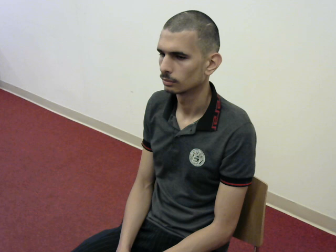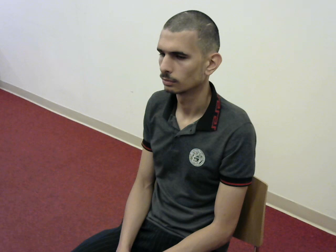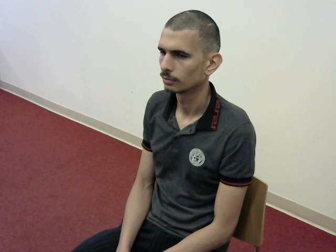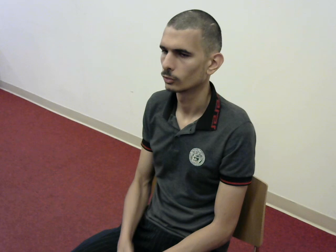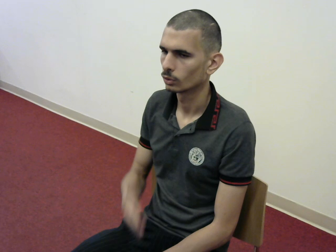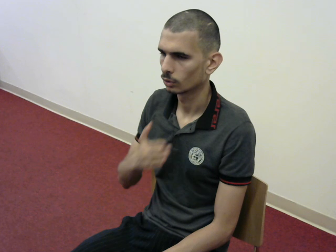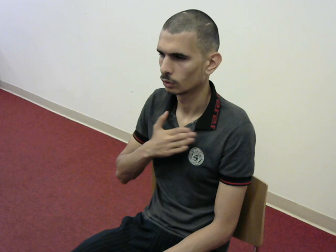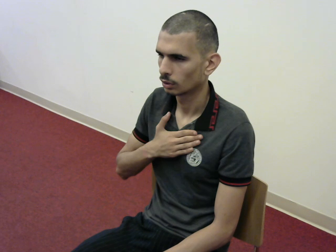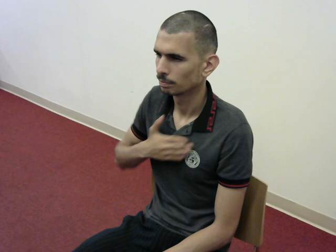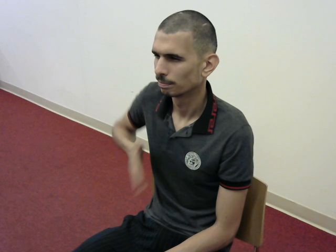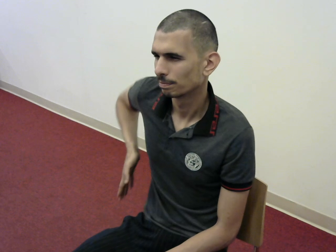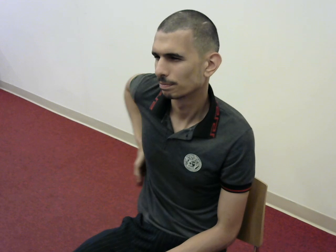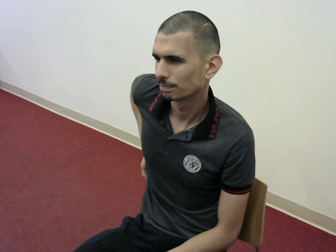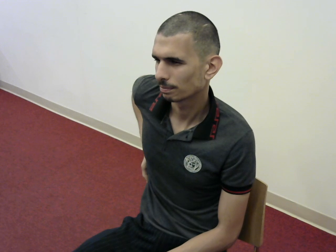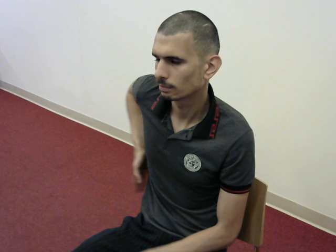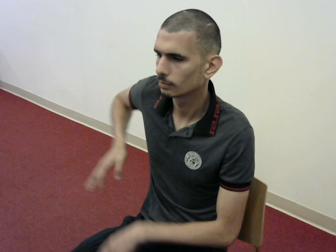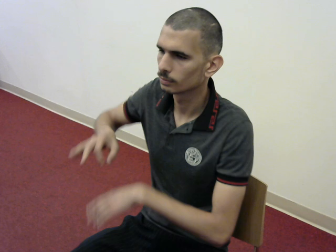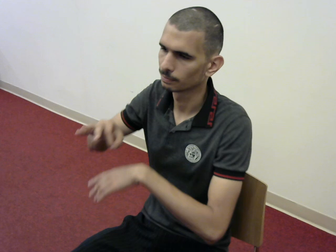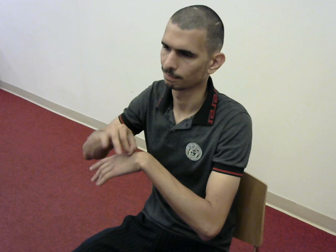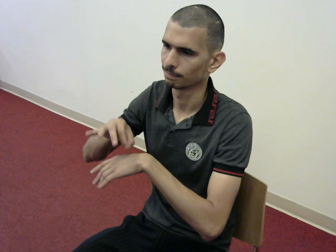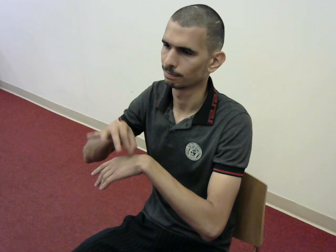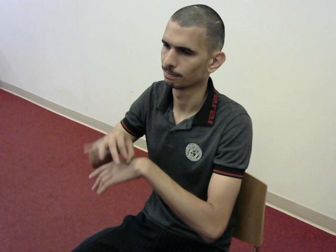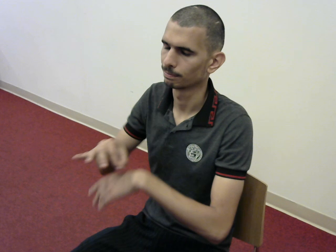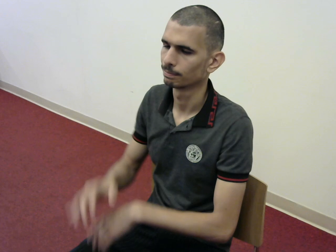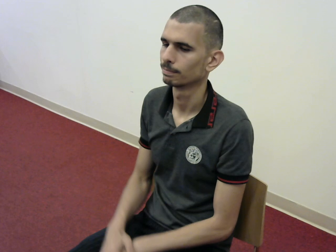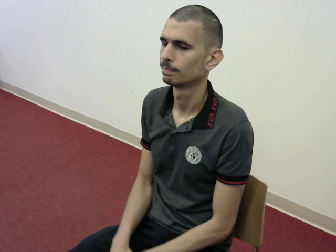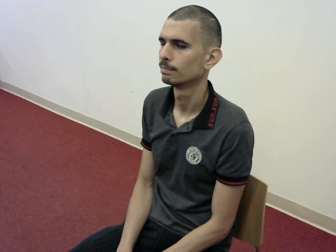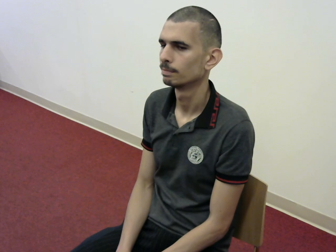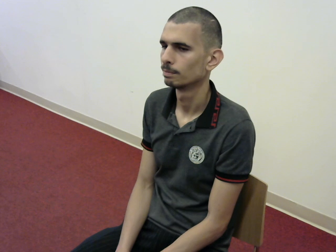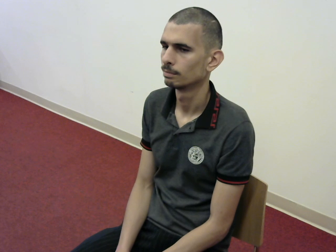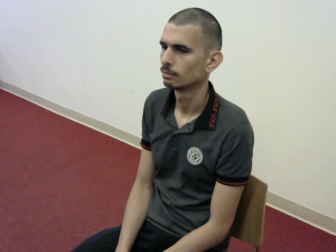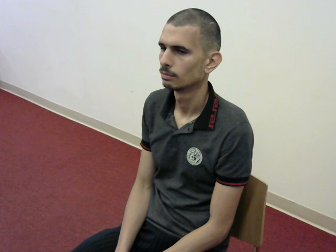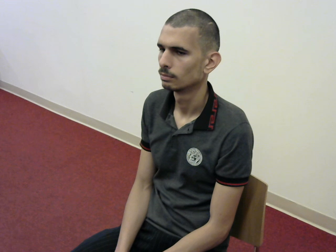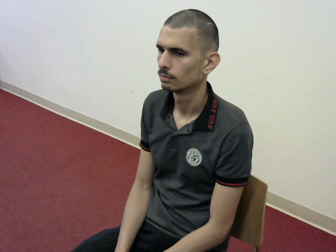Mənim belim ağrıyır